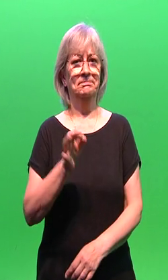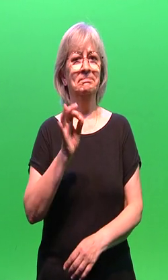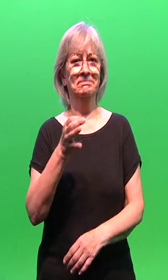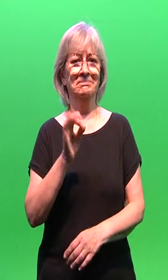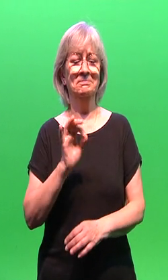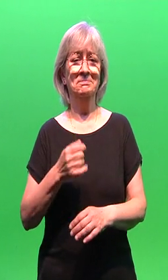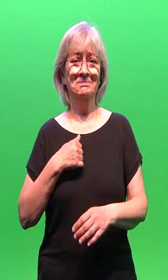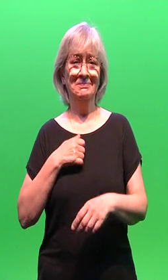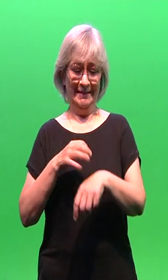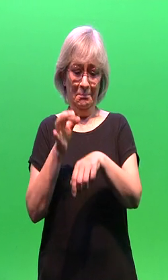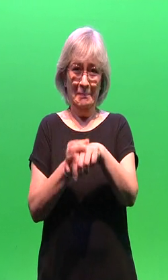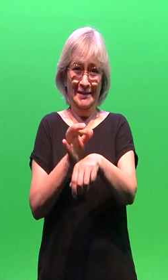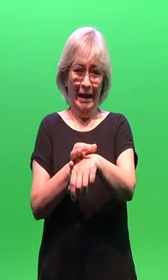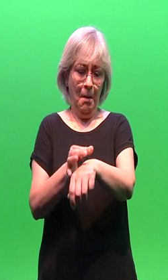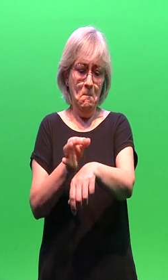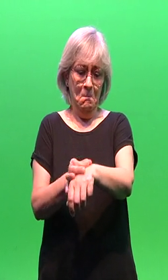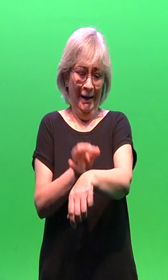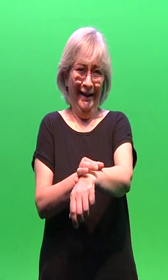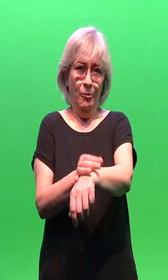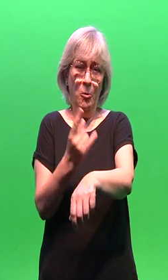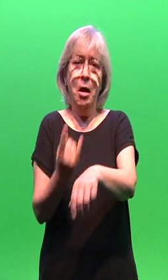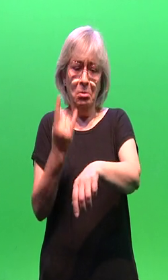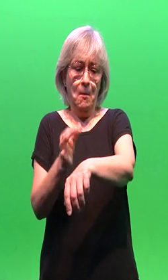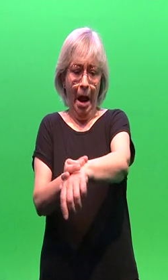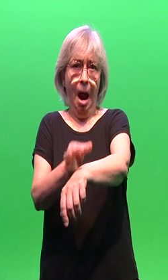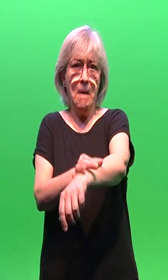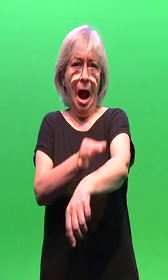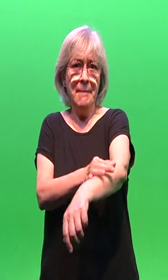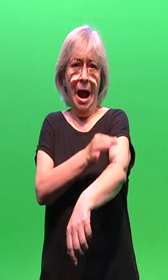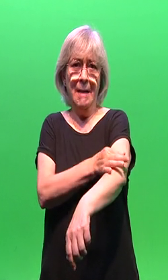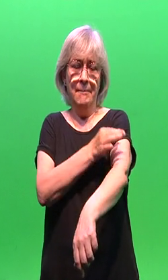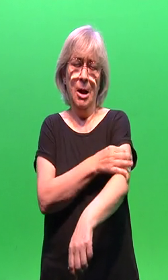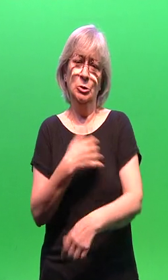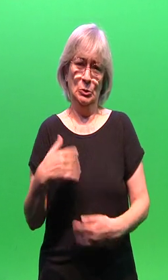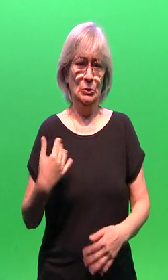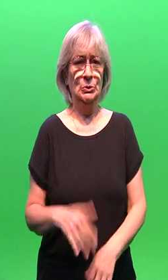Sí, em van sortir unes taquest a la mà i al braç, i després em van sortir més per tot el braç.